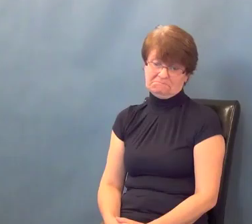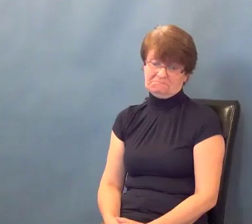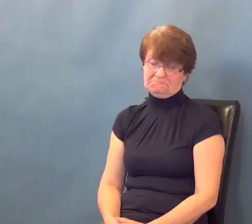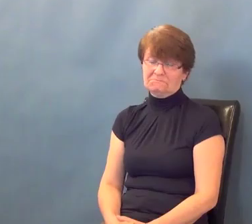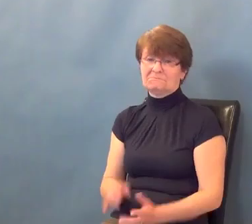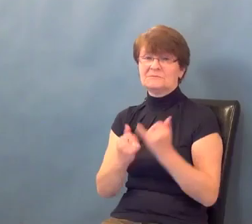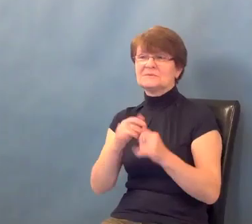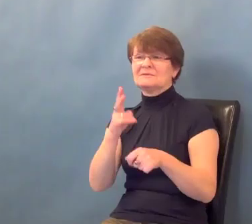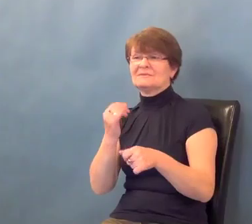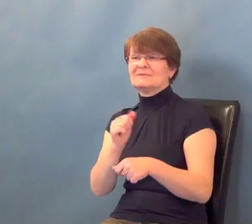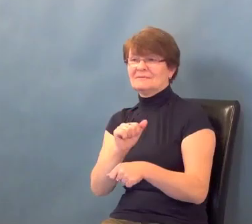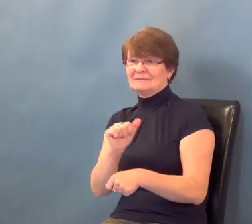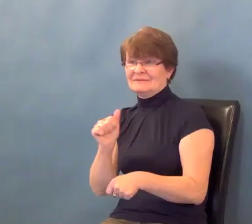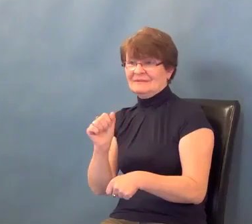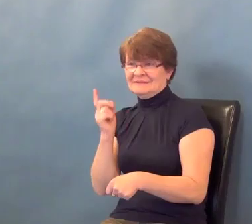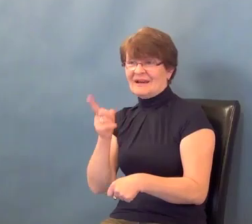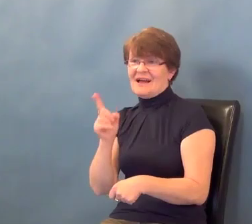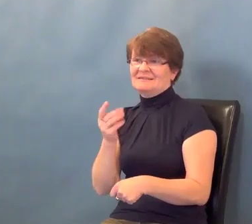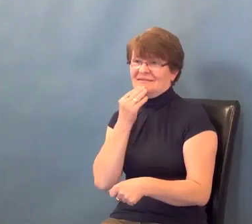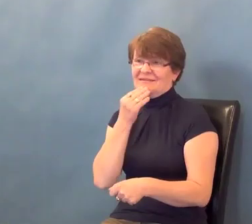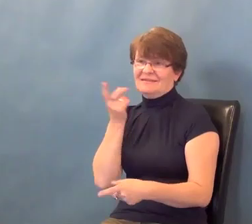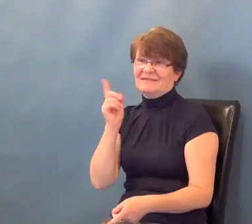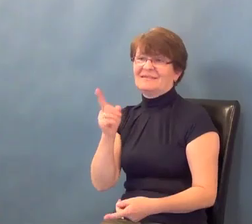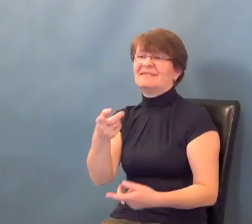Jeżeli jest... zakaz jedzenia.